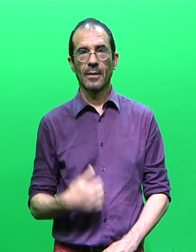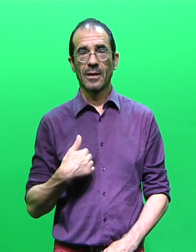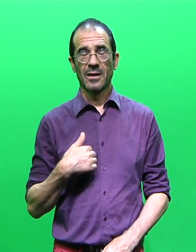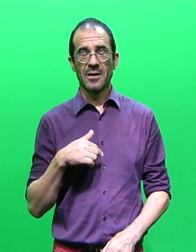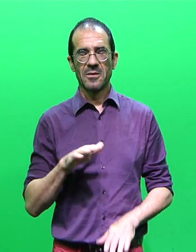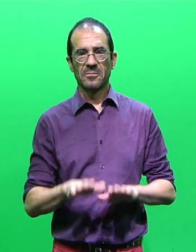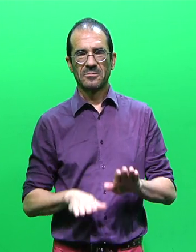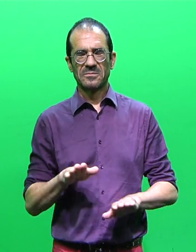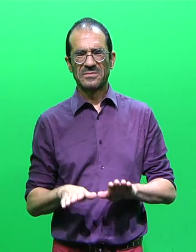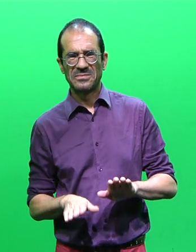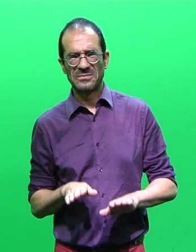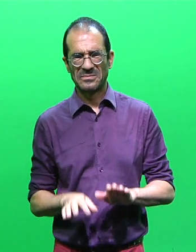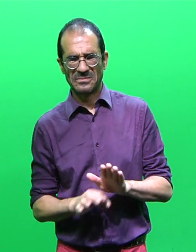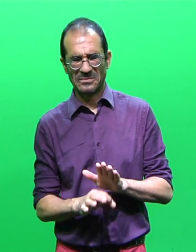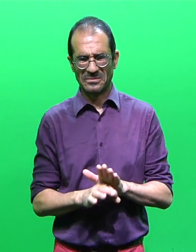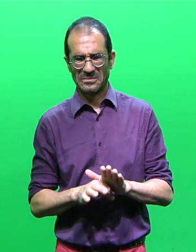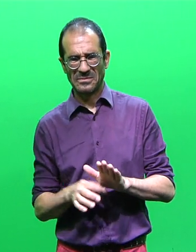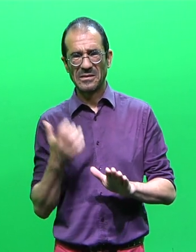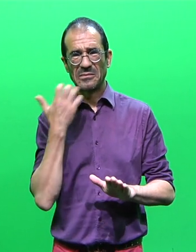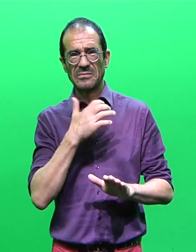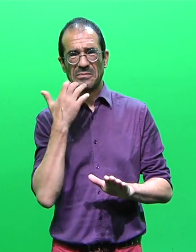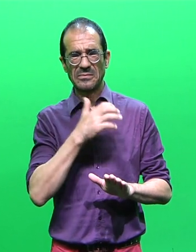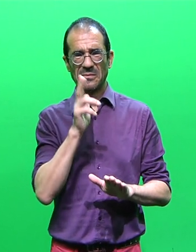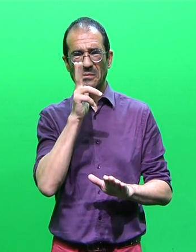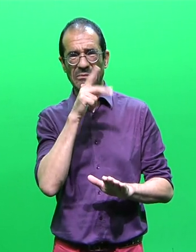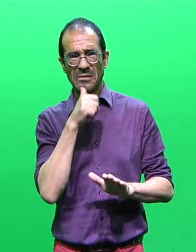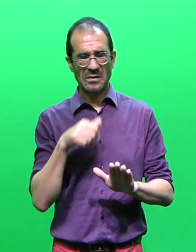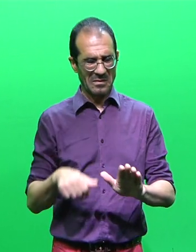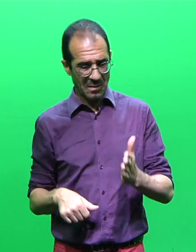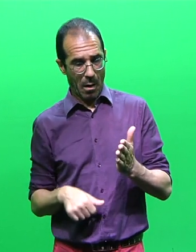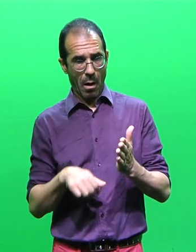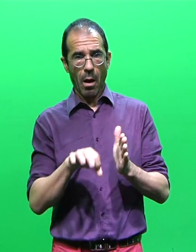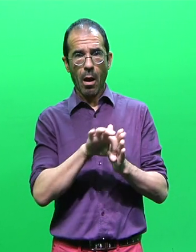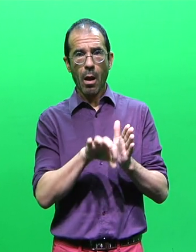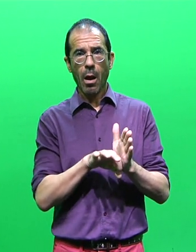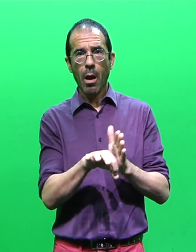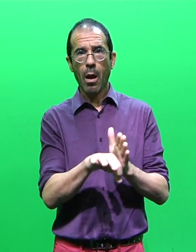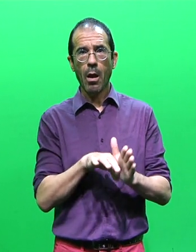Caminava coix i vaig veure que tenia unes taques a la planta del peu que em fan mal.